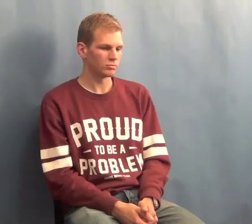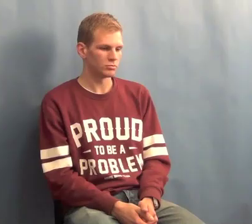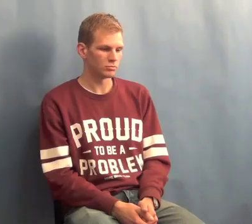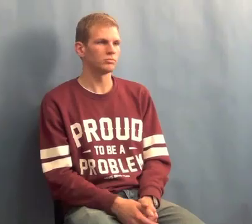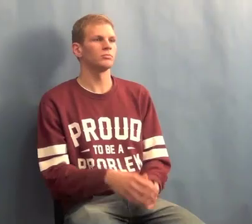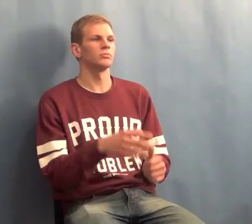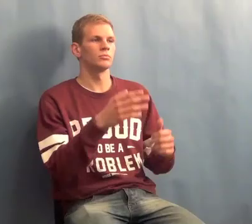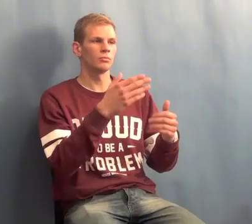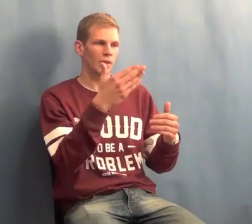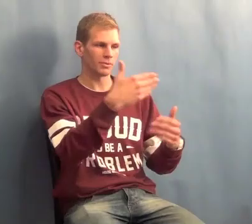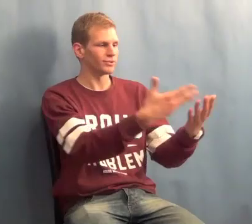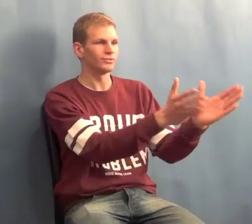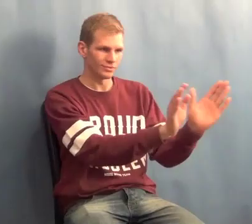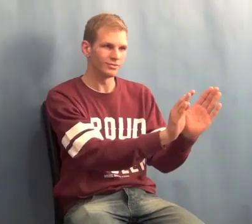Ryba w okrągłym akwarium.